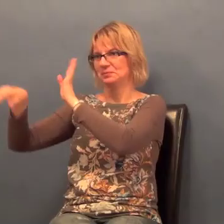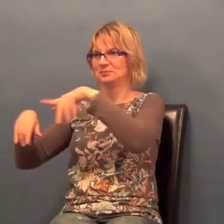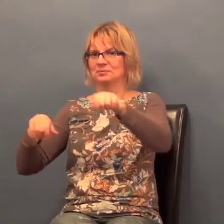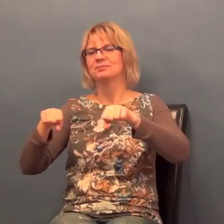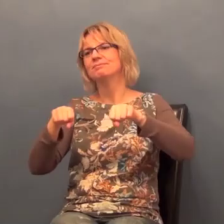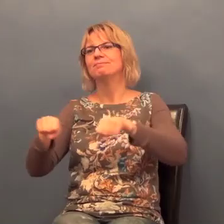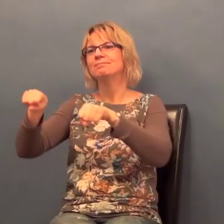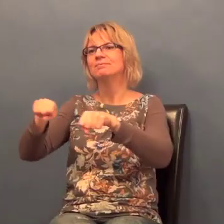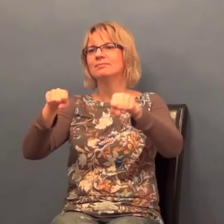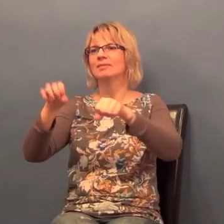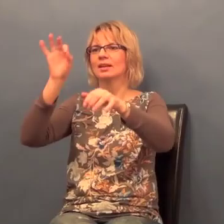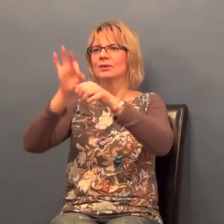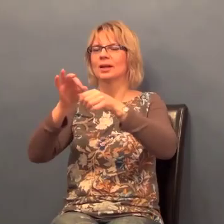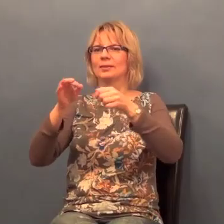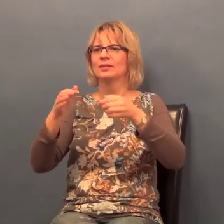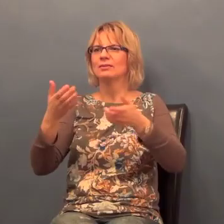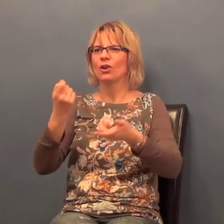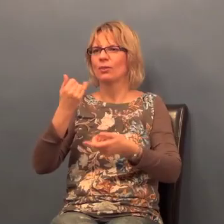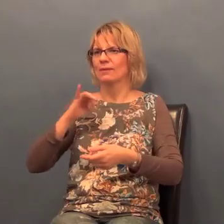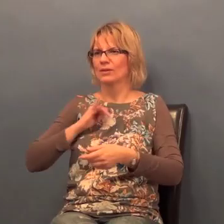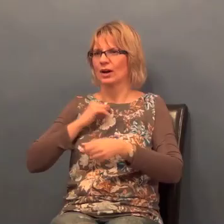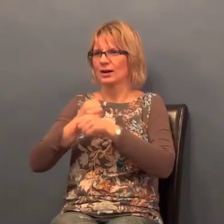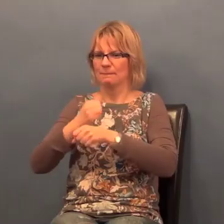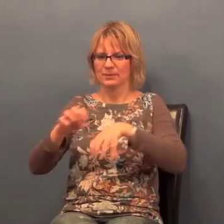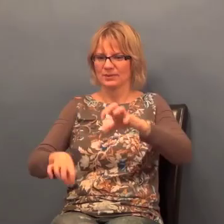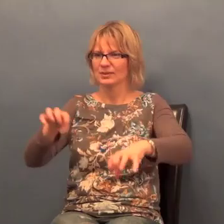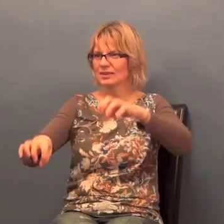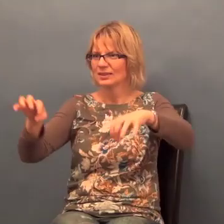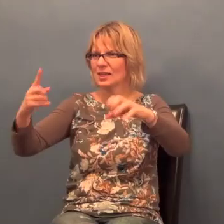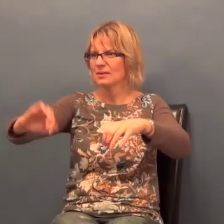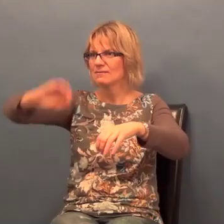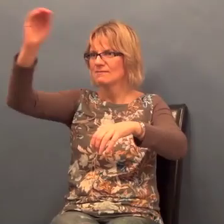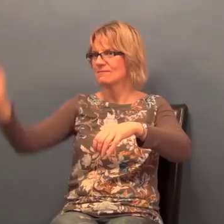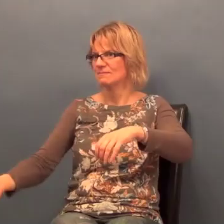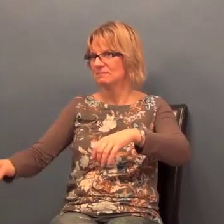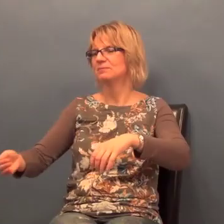Chłopiec prowadzi rower. Droga jest bardzo kamienista.